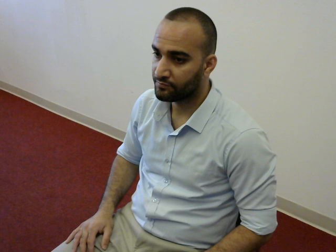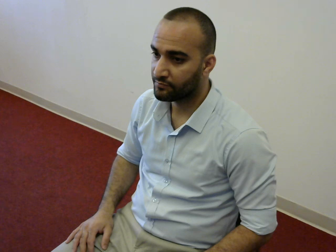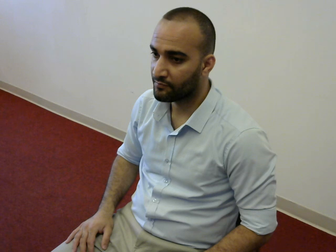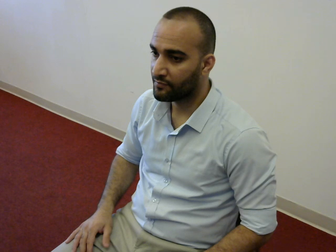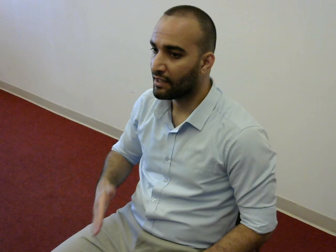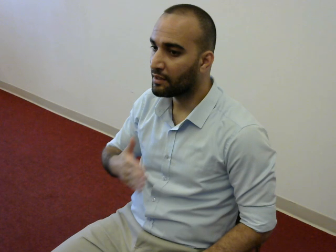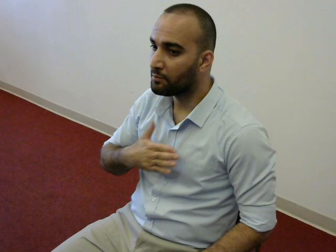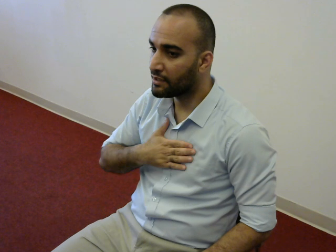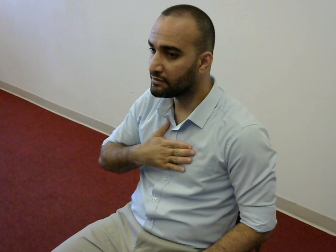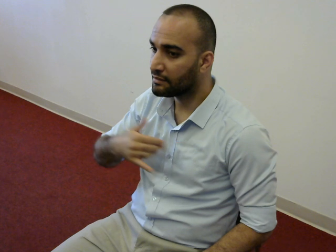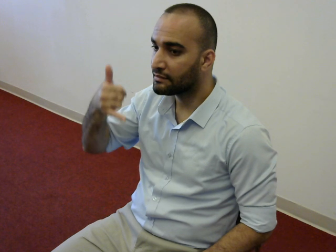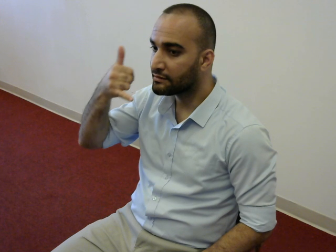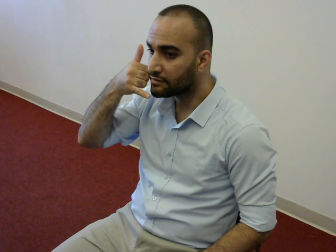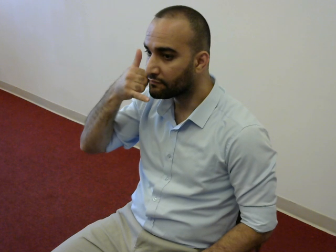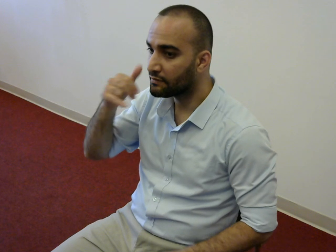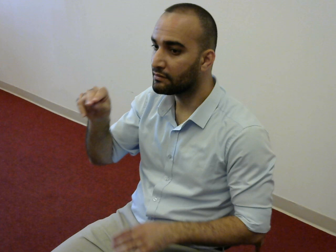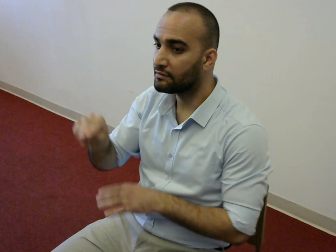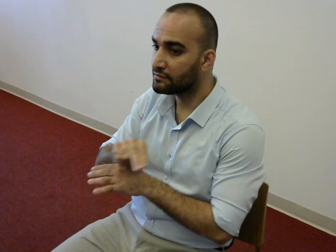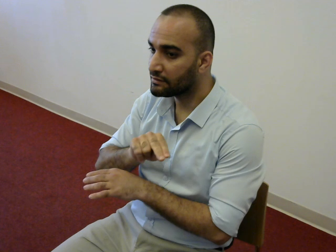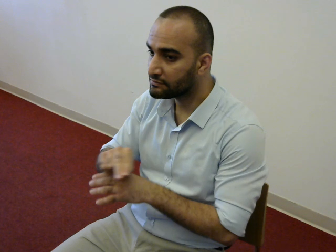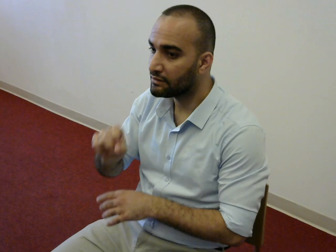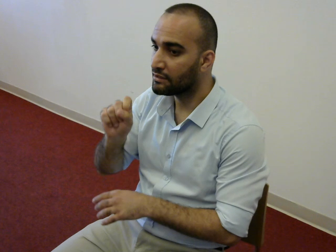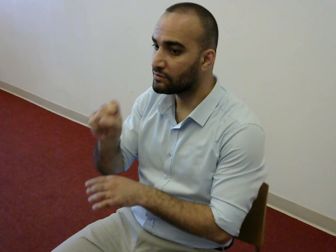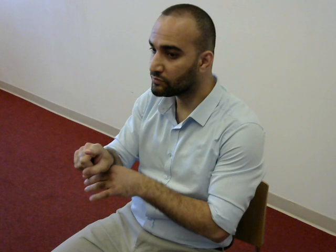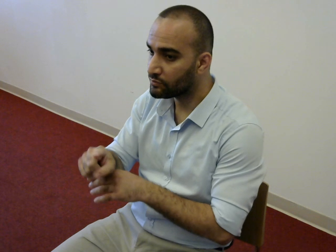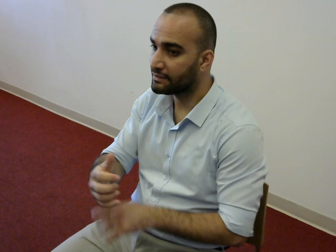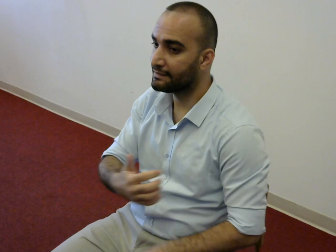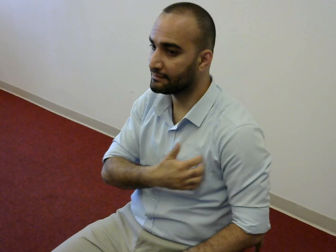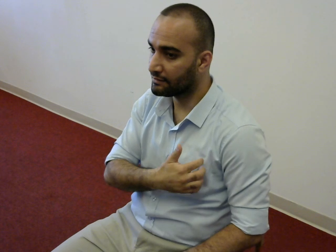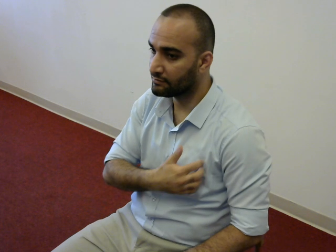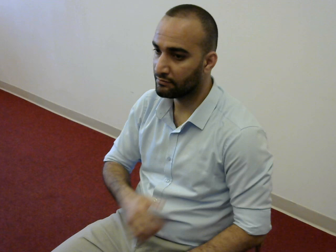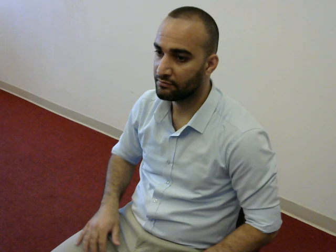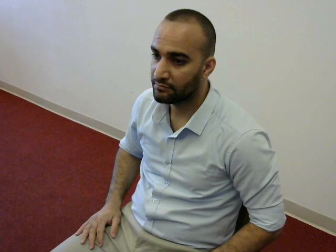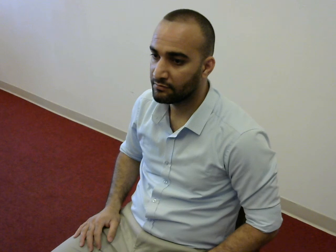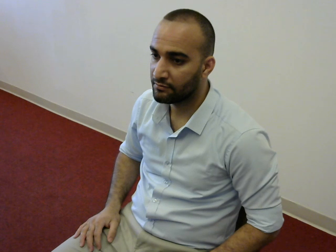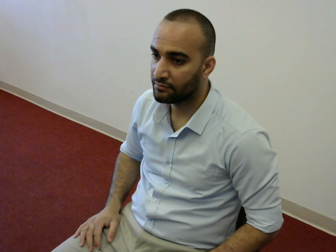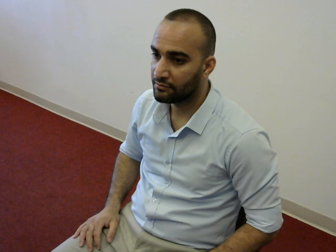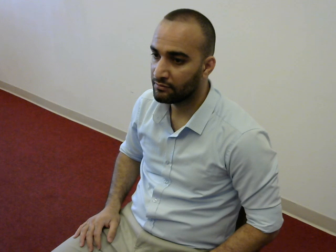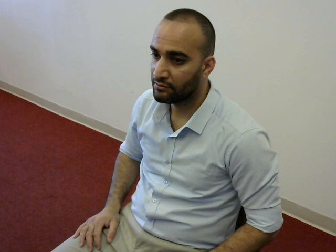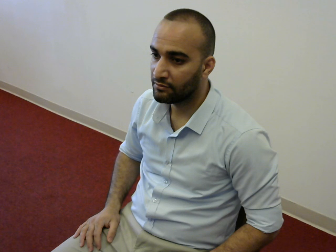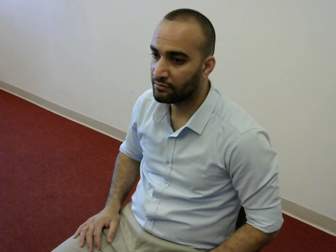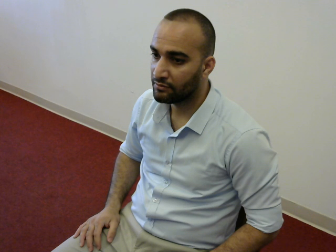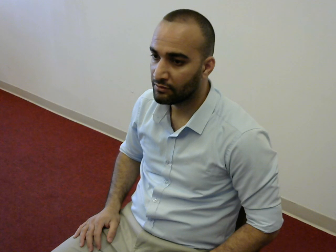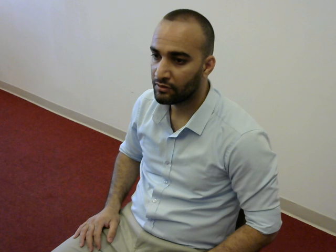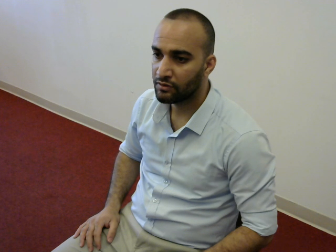Mən telefonu təmir etdirmək istəyirəm